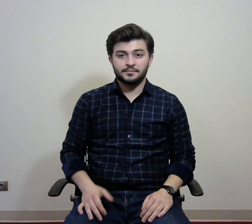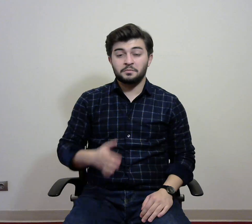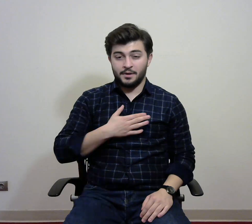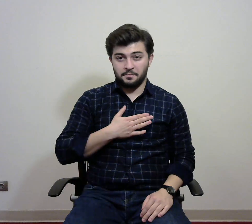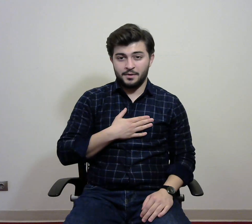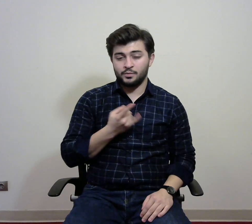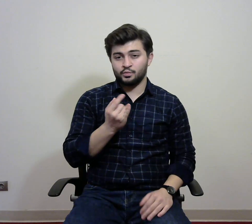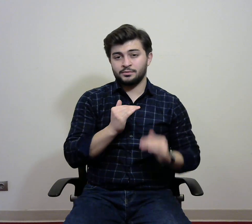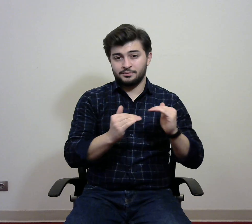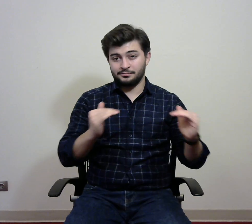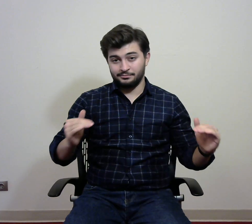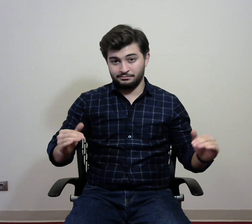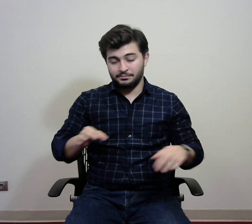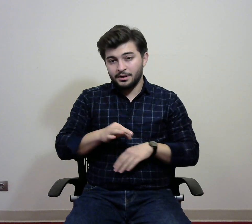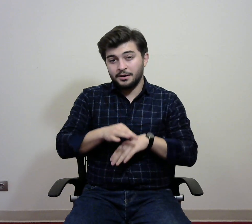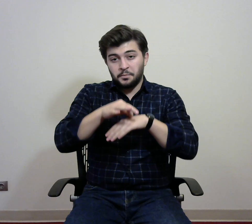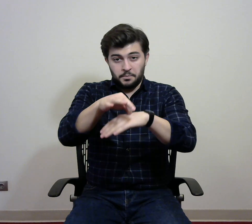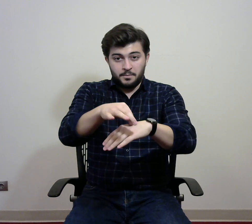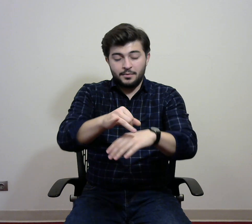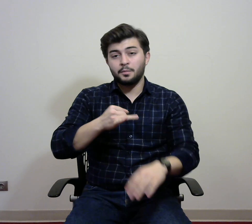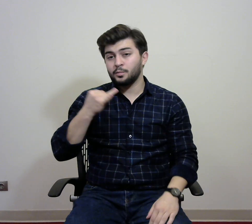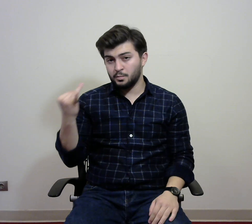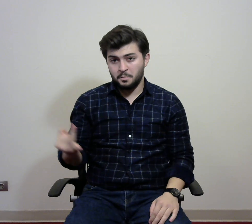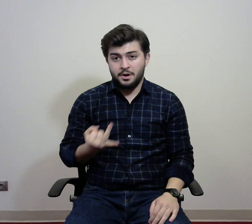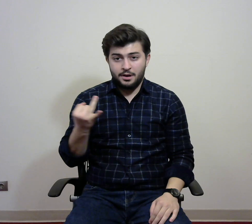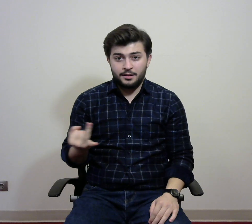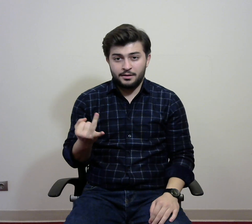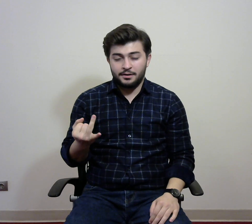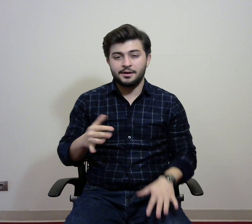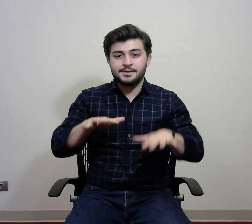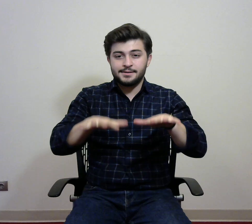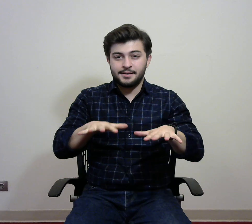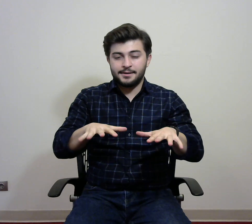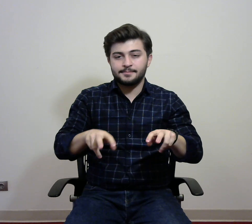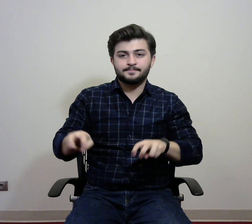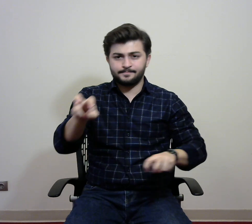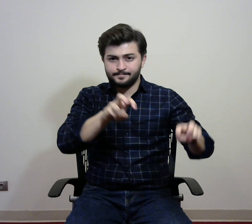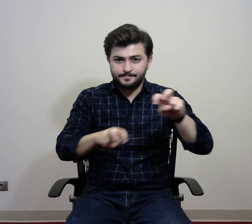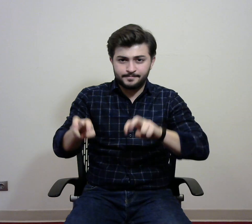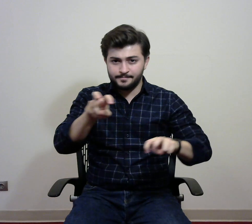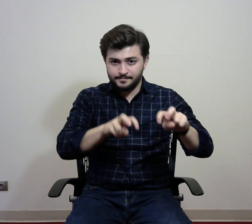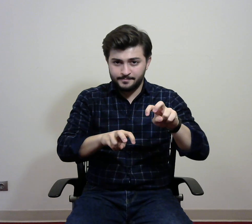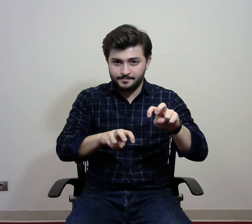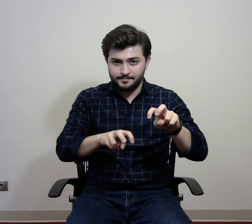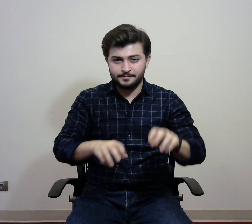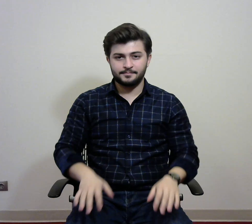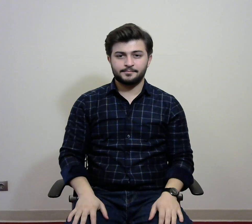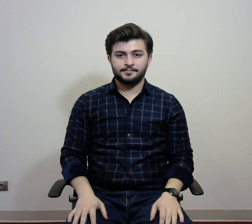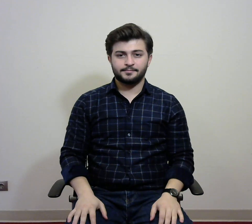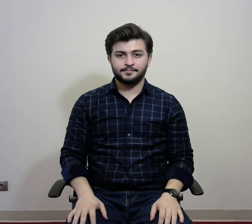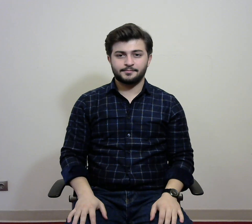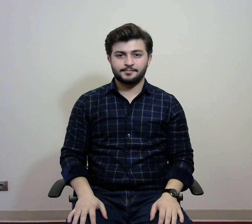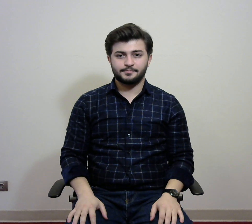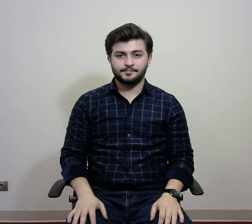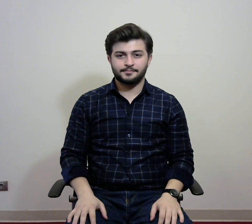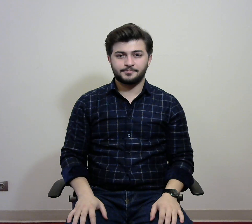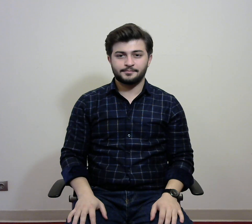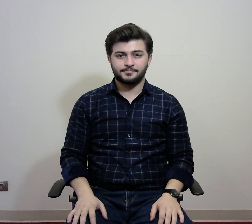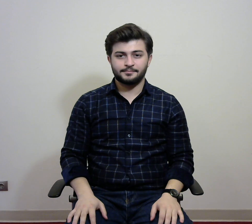Mən uşaqlarımı aparmağa maraqlı yer axtarıram